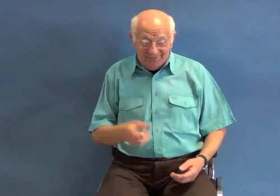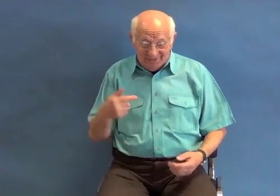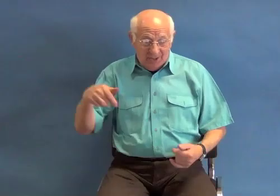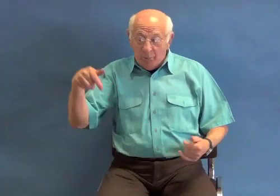Nie wolno.